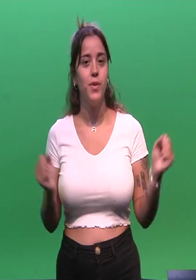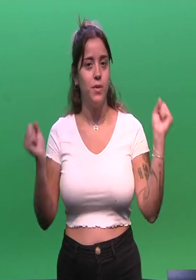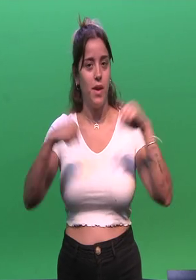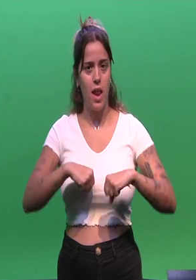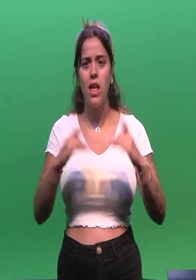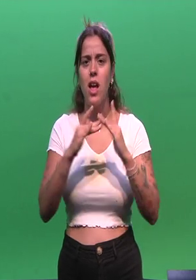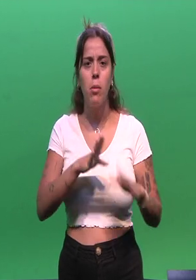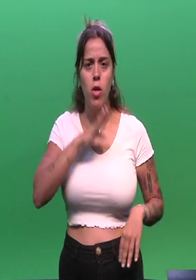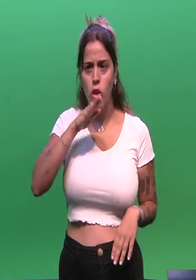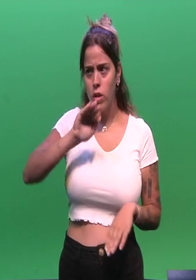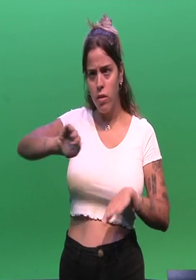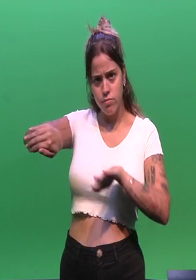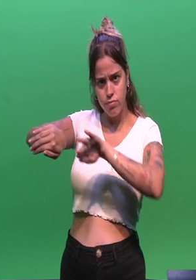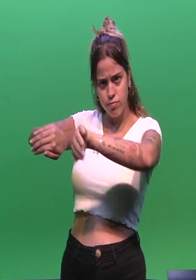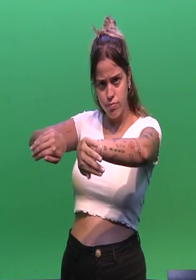D'acord, on és la llitera, a la dreta o a l'esquerra?